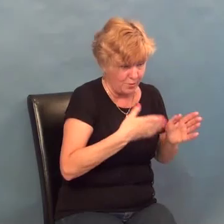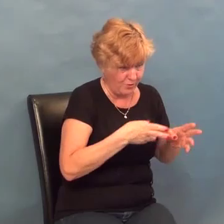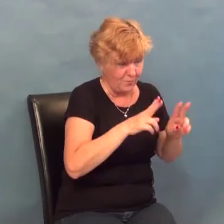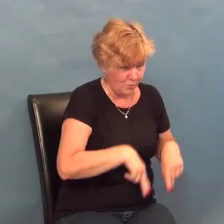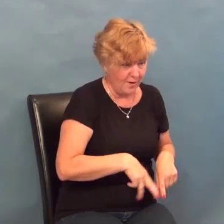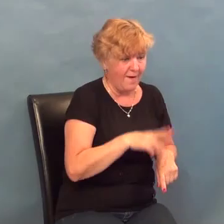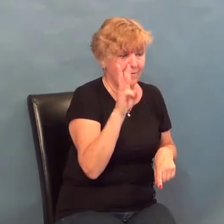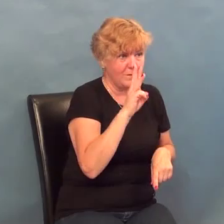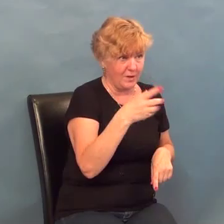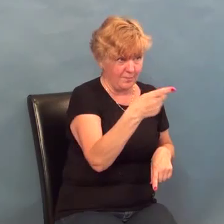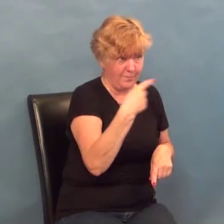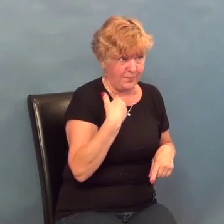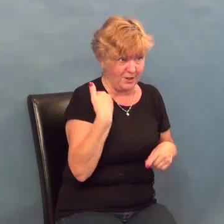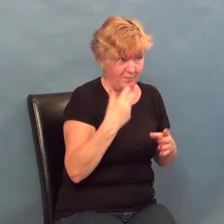We wtorek razem byłyśmy w klubie.